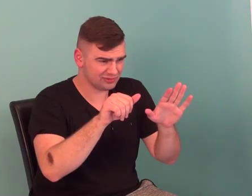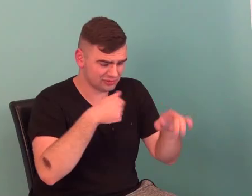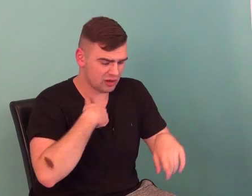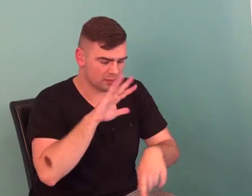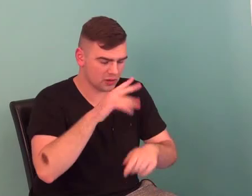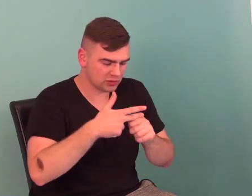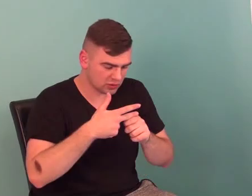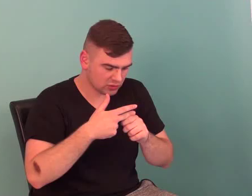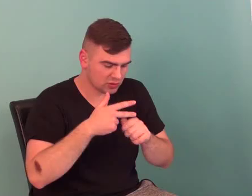Ja o piątej trzydzieści.